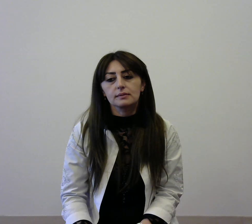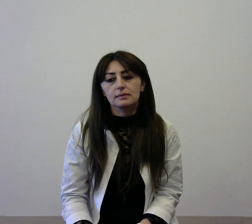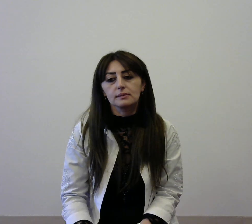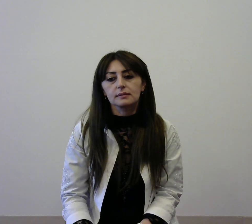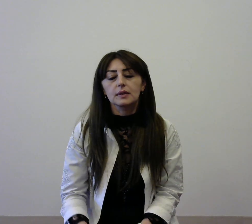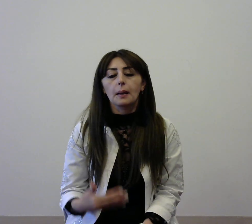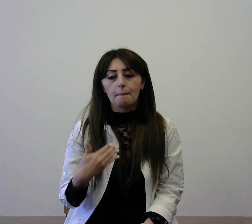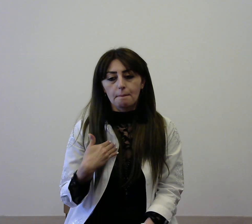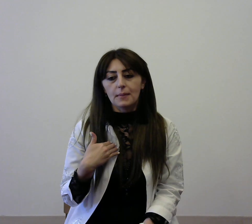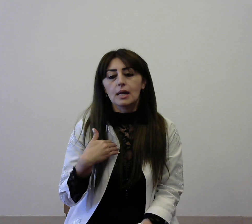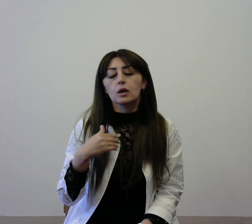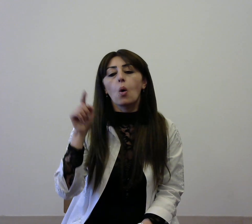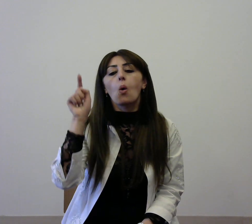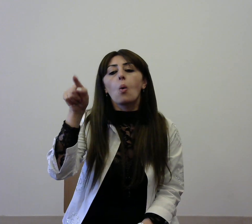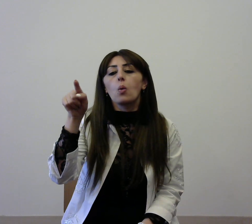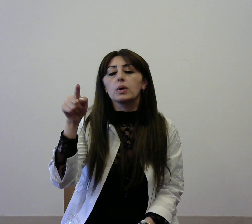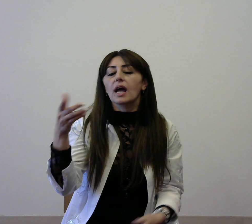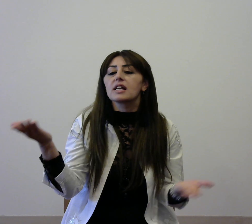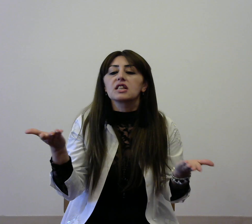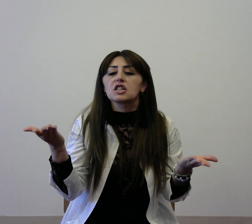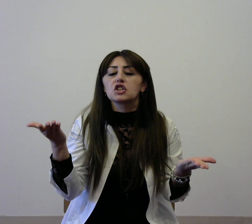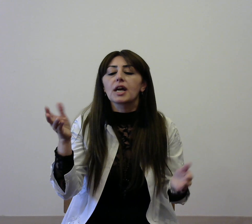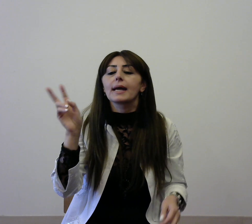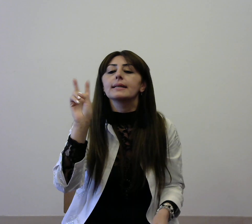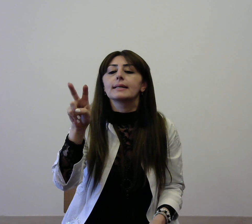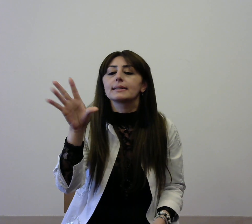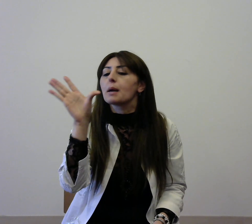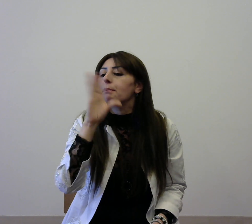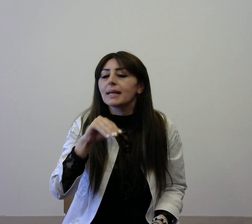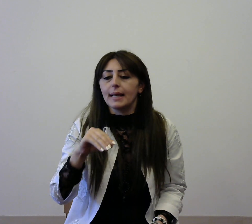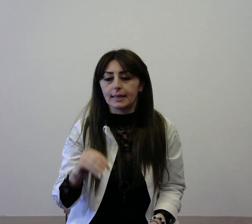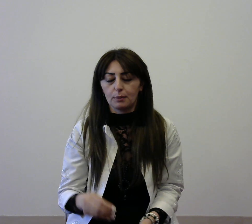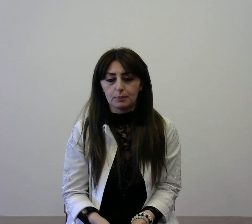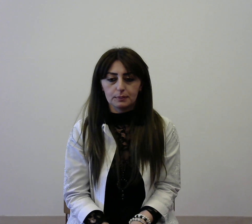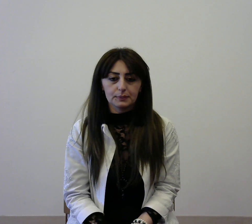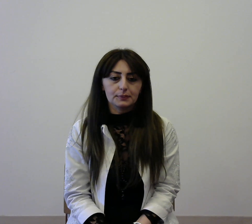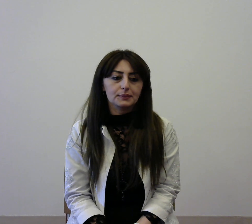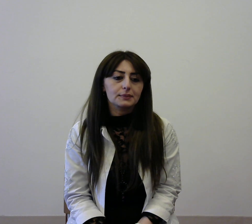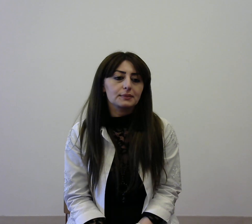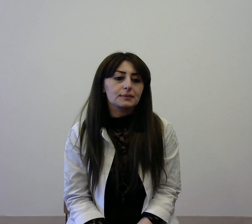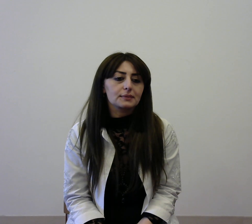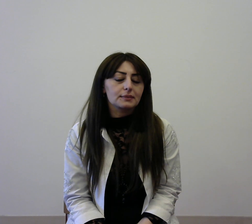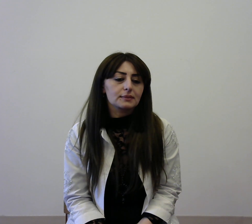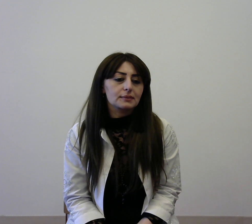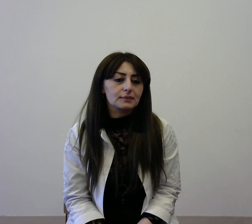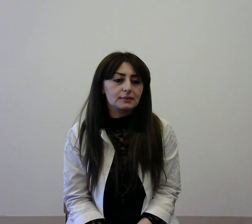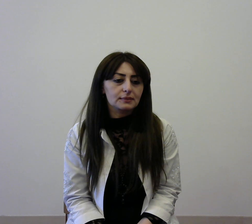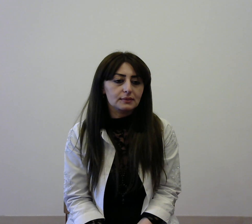Mən ora necə gedə bilərəm?